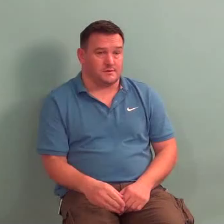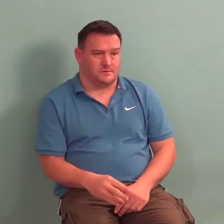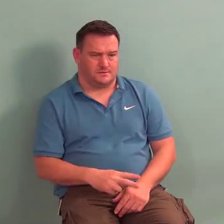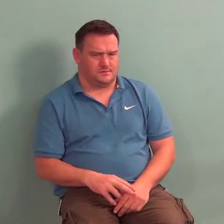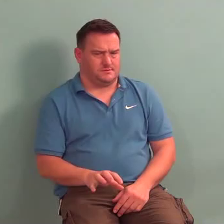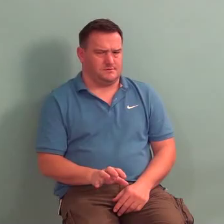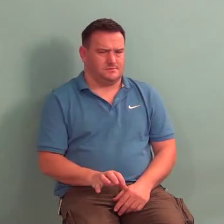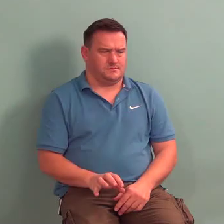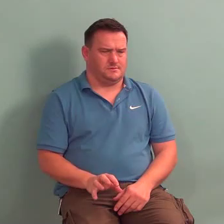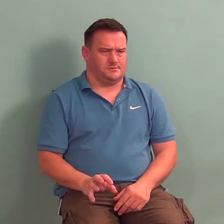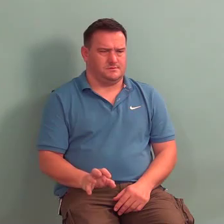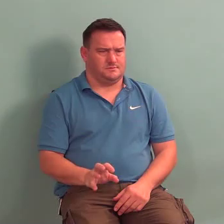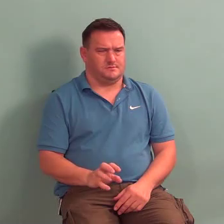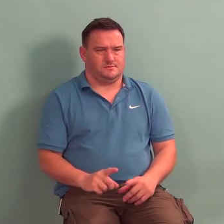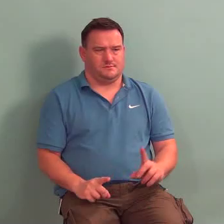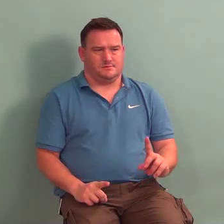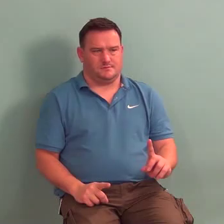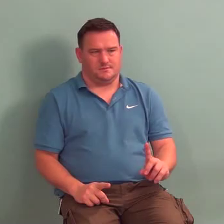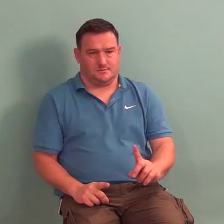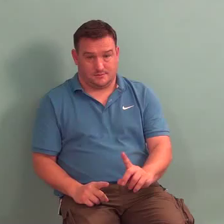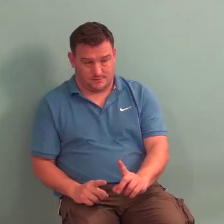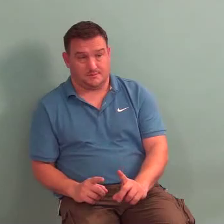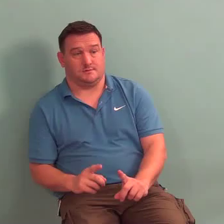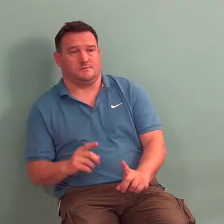Policjant przygląda się i podchodzi do nich.